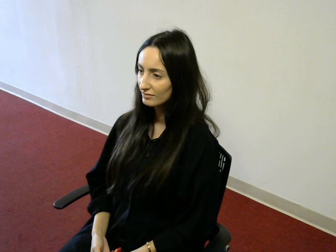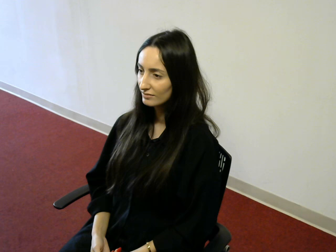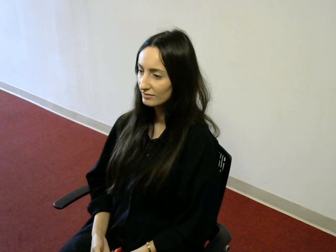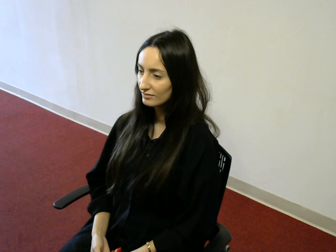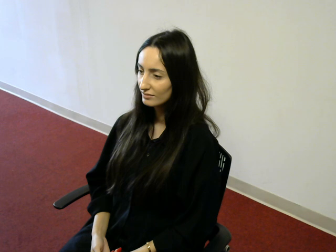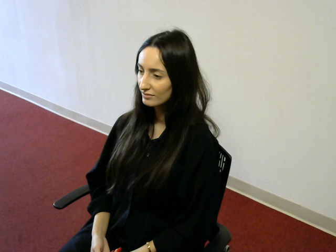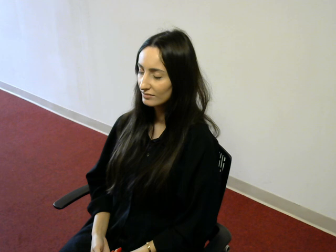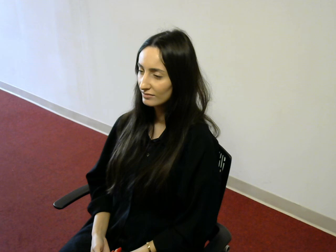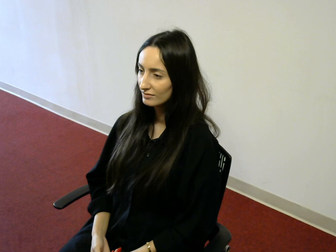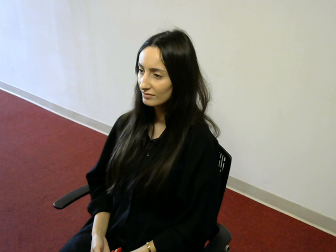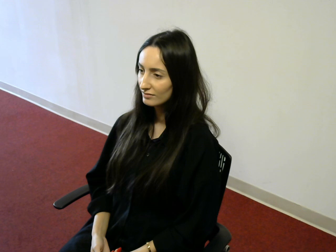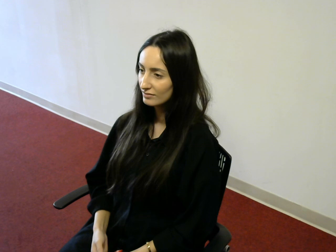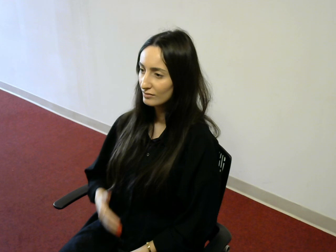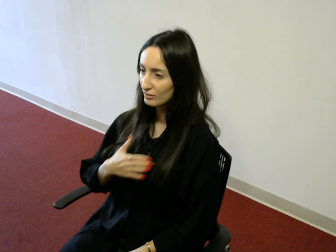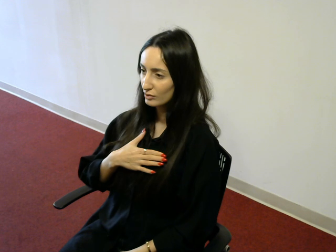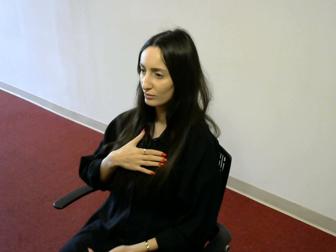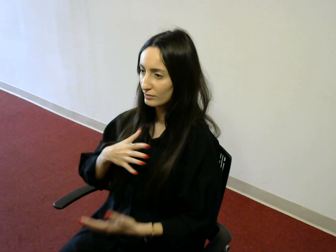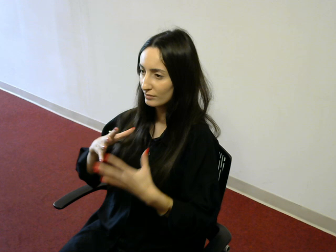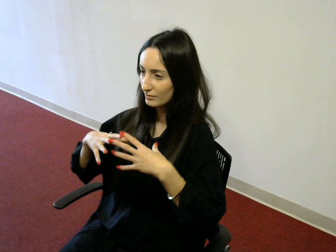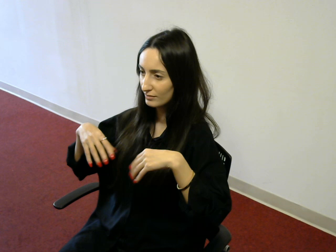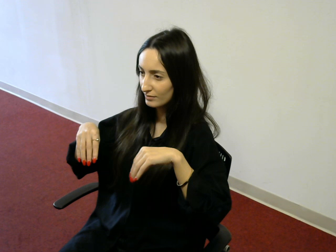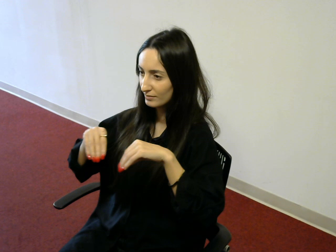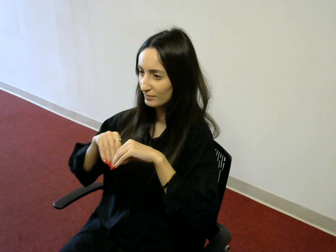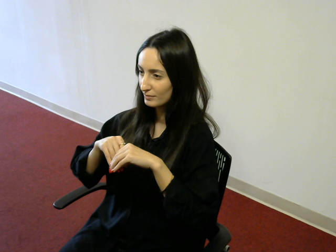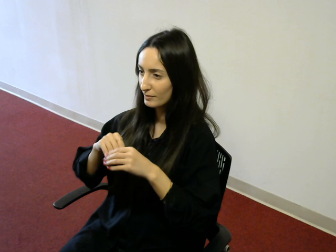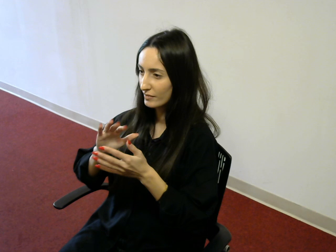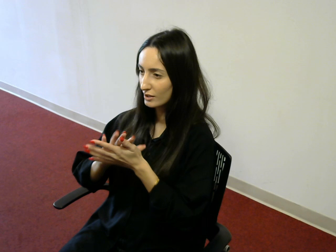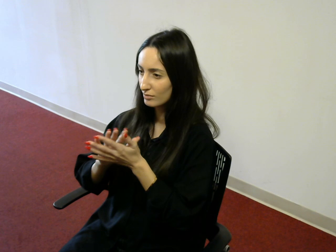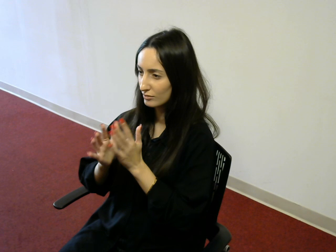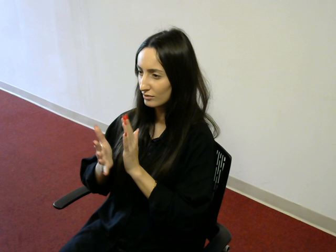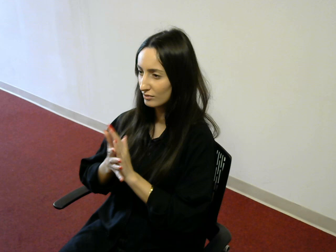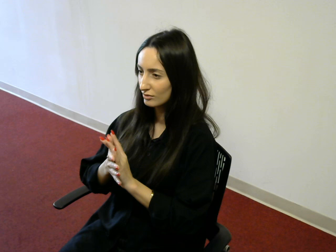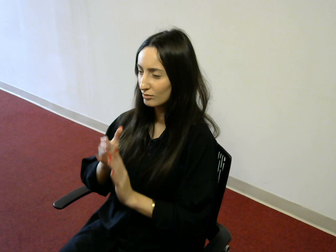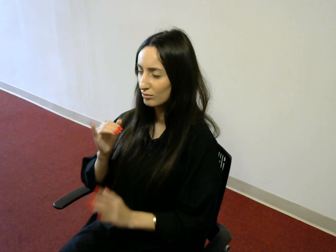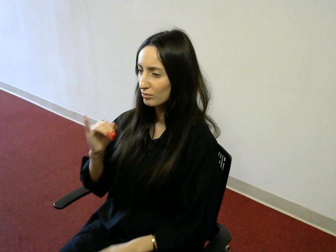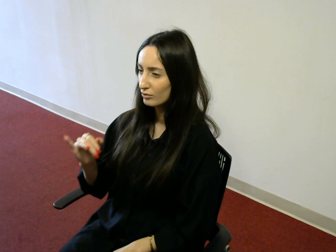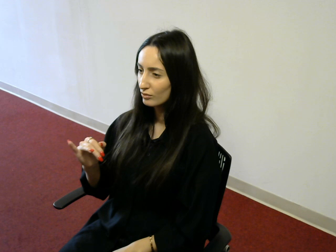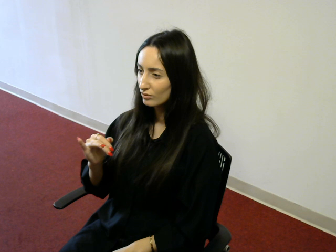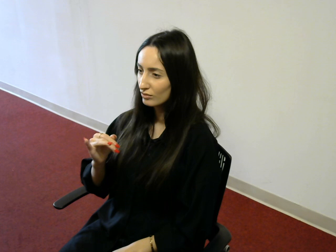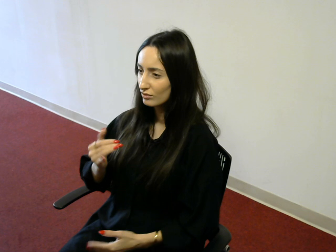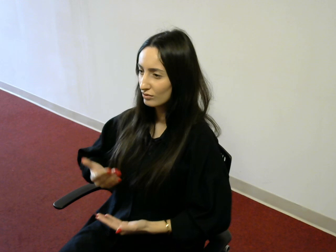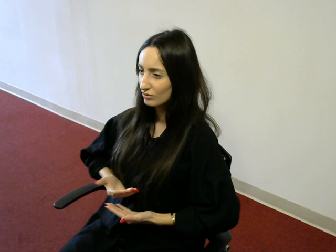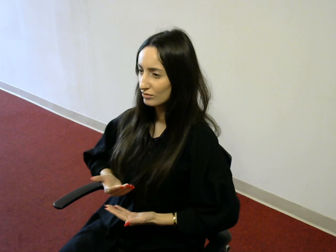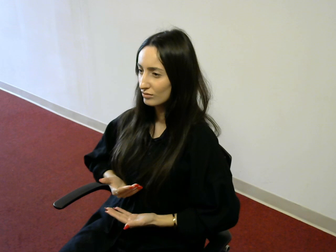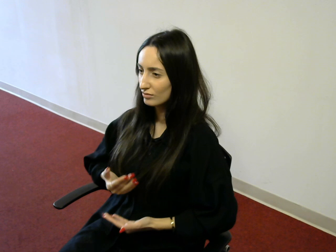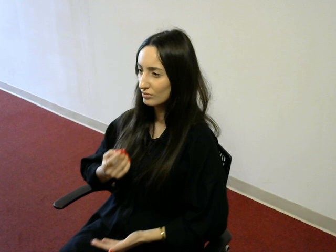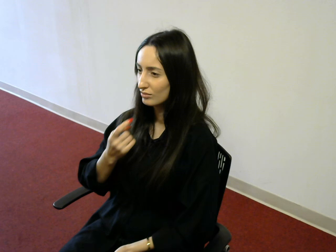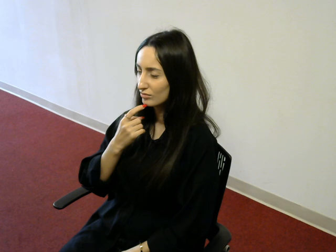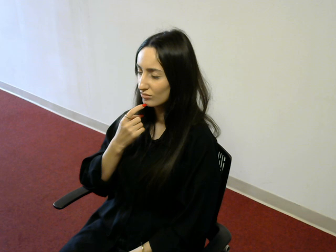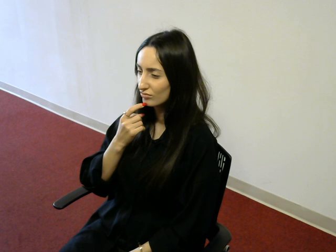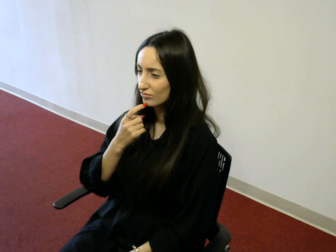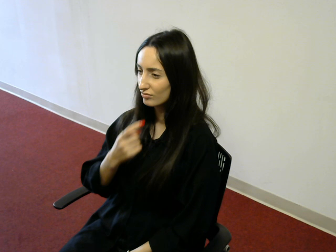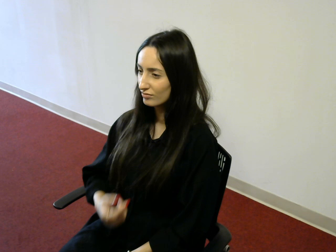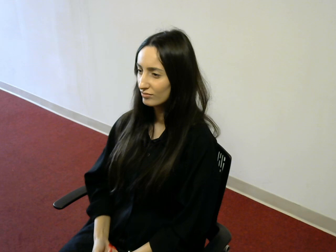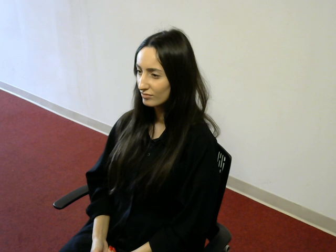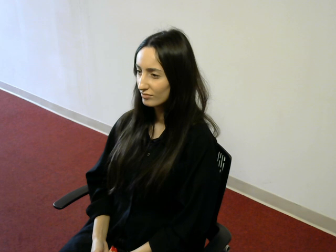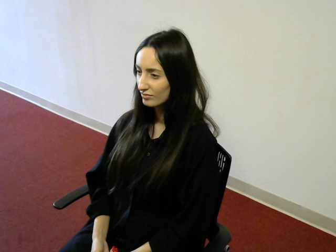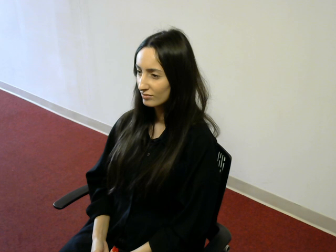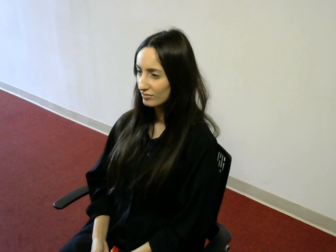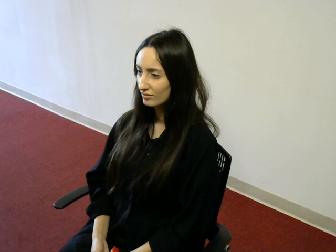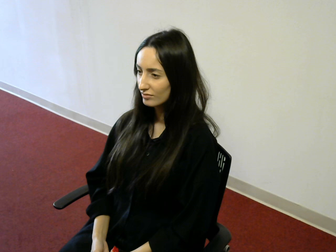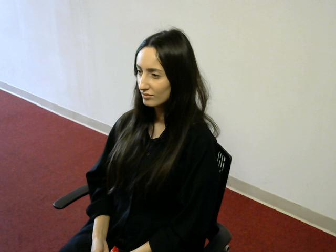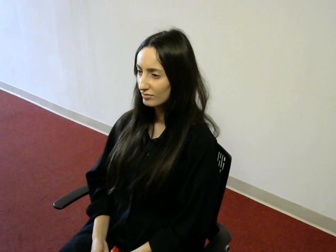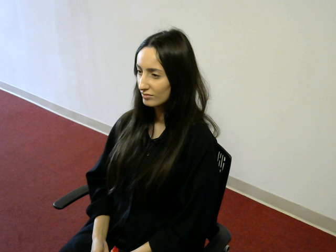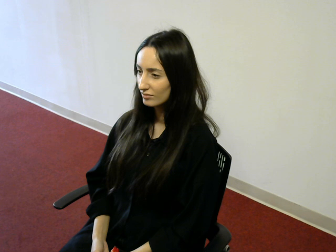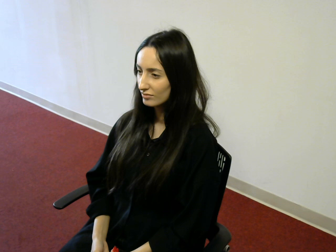Mənim ailəmin vəziyyəti yaxşı deyil, yaşamaq çətindir